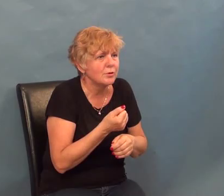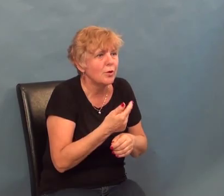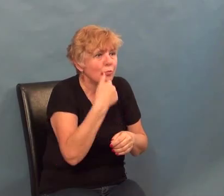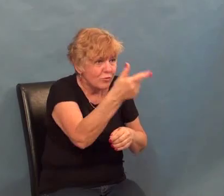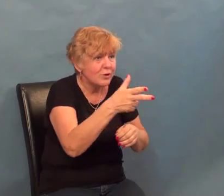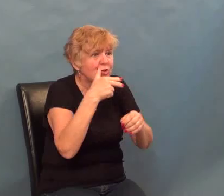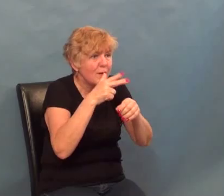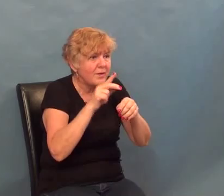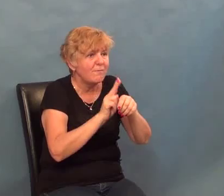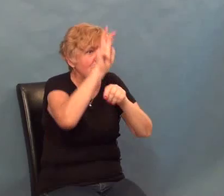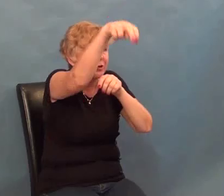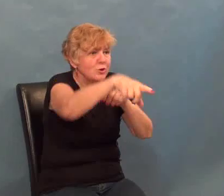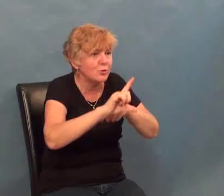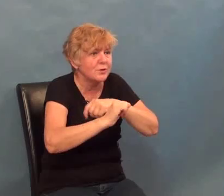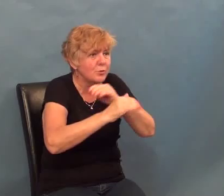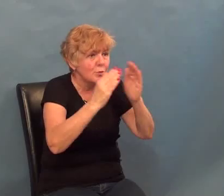Powiedziałam, że żaba wyskoczyła ze szklanego słoja.